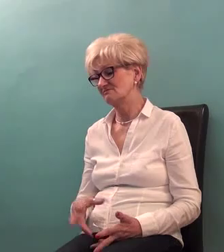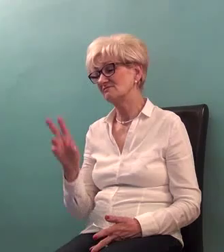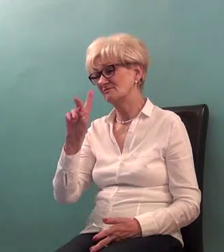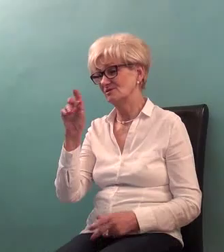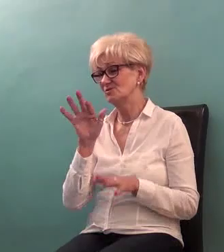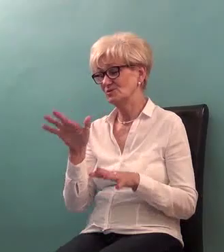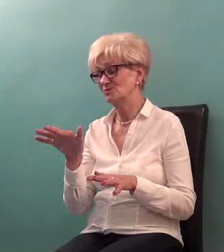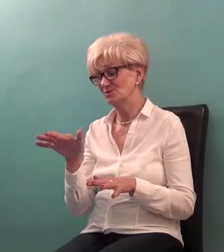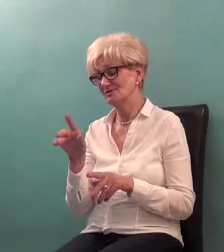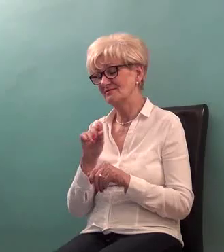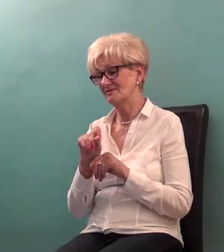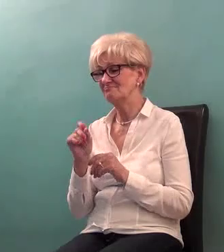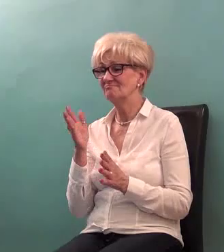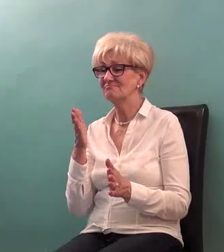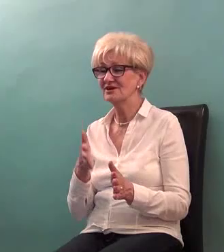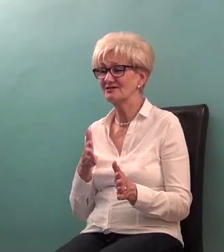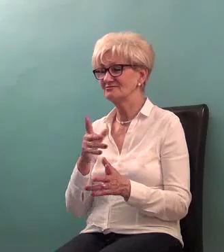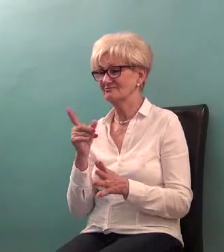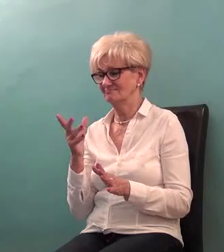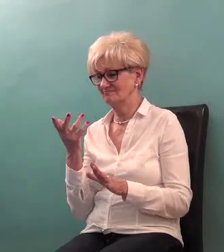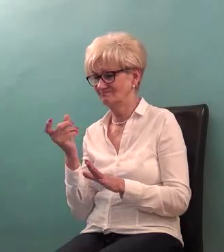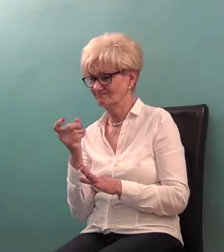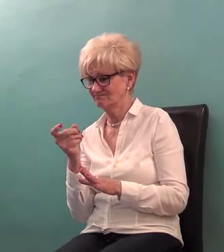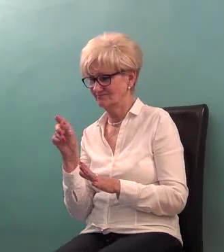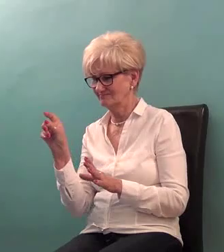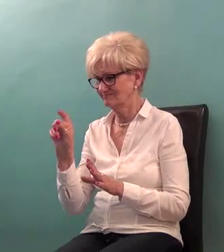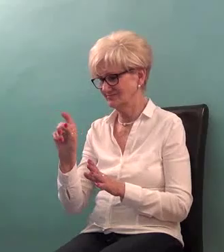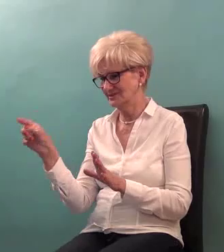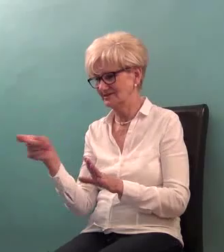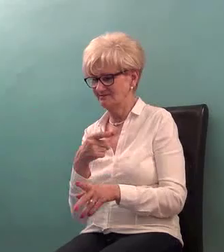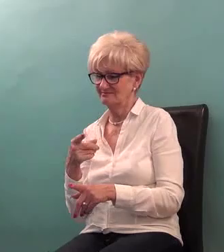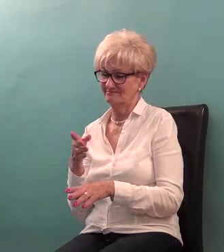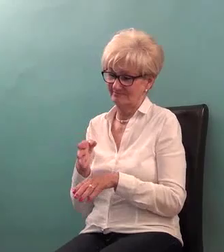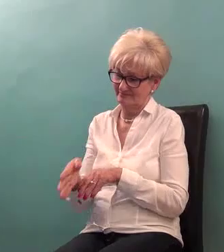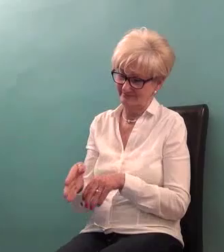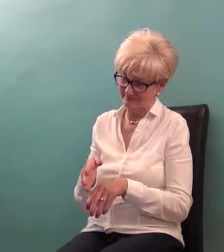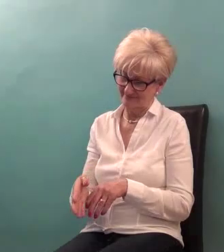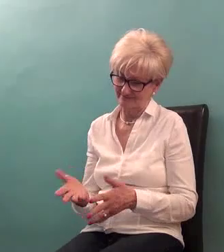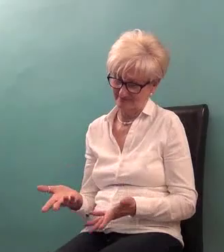Dużo osób niszczy pociągi, na przykład coś porysują lub zamalują albo mogą coś spiłować.